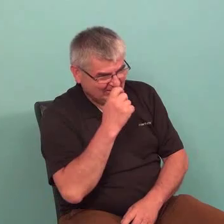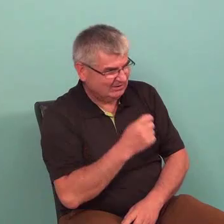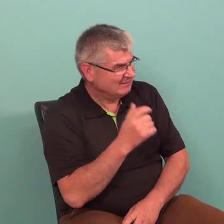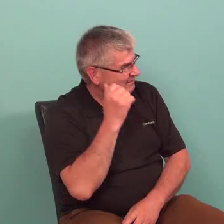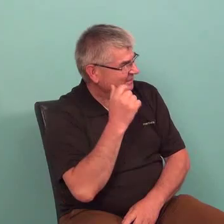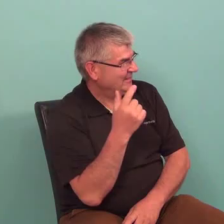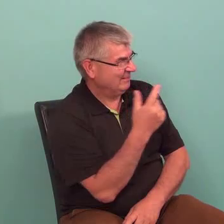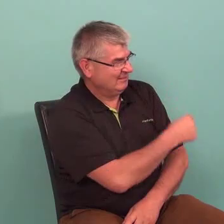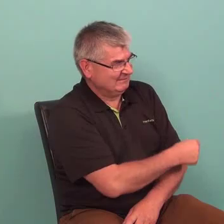Dziewczyna odjechała!